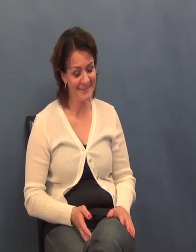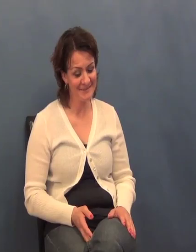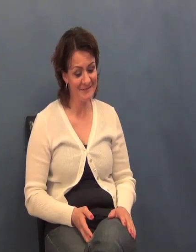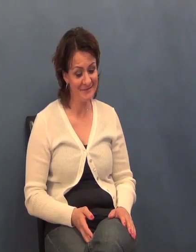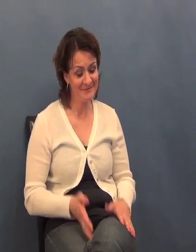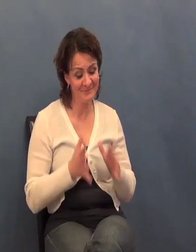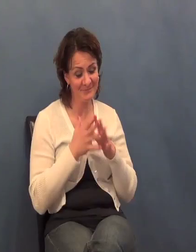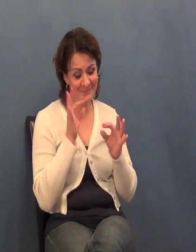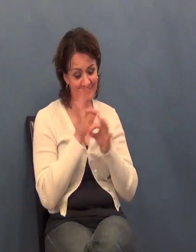Źle zamigałam, jest inaczej.